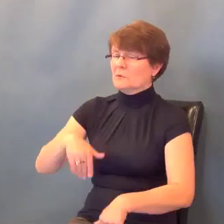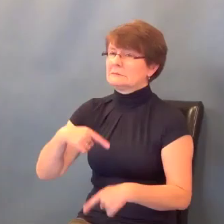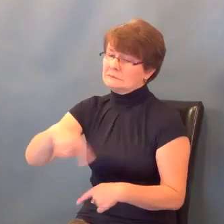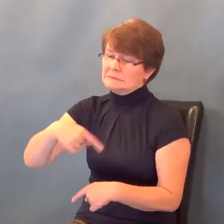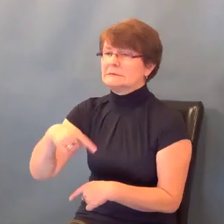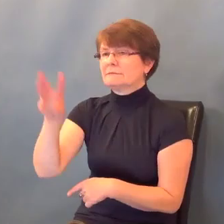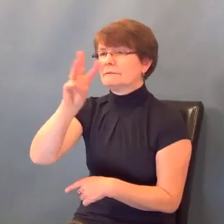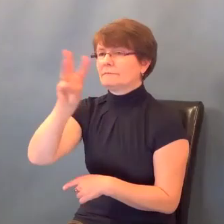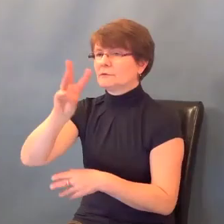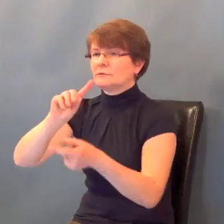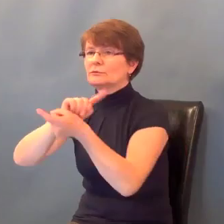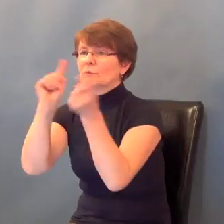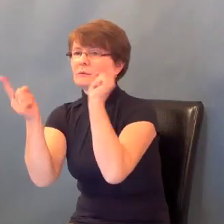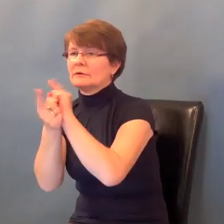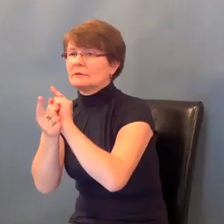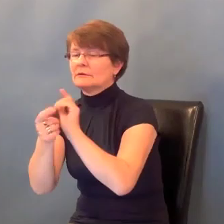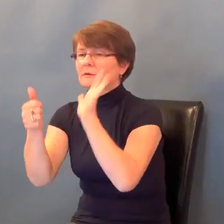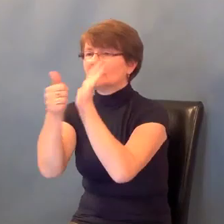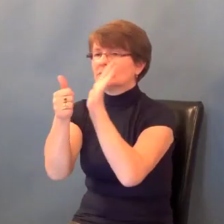Możemy spotkać się w najbliższy wtorek.